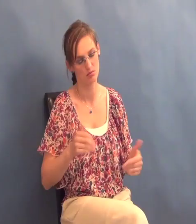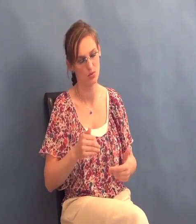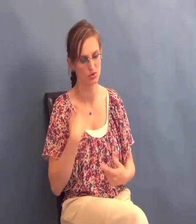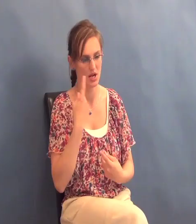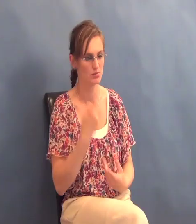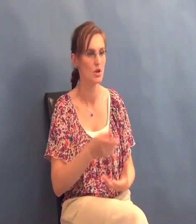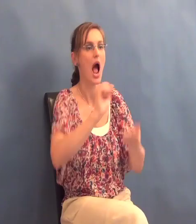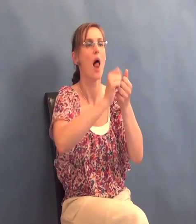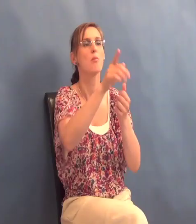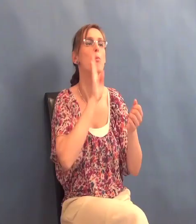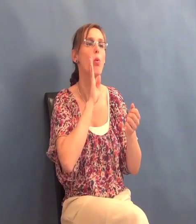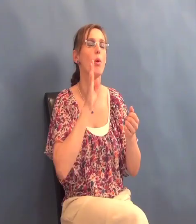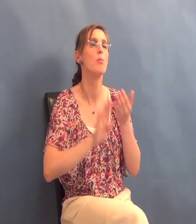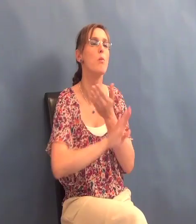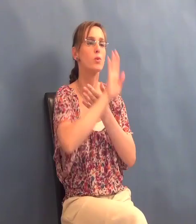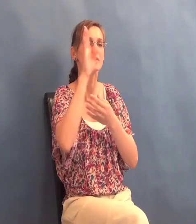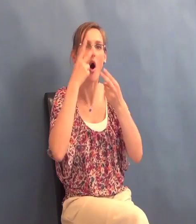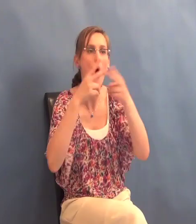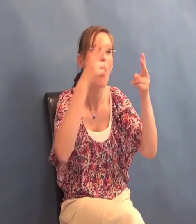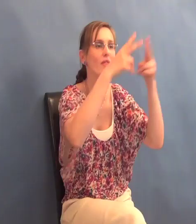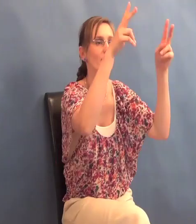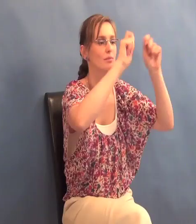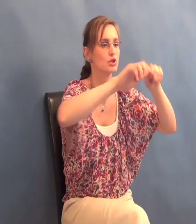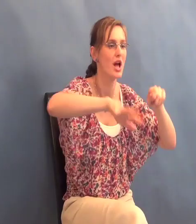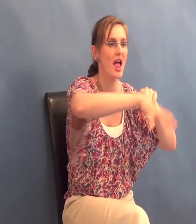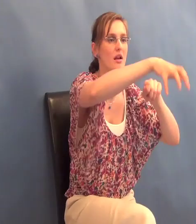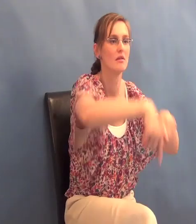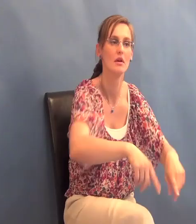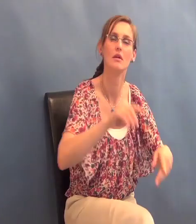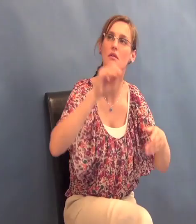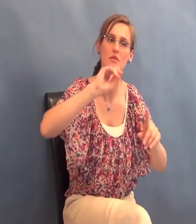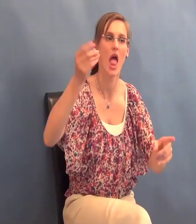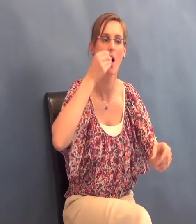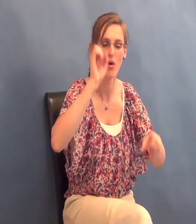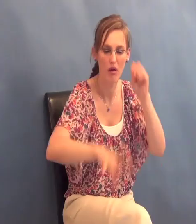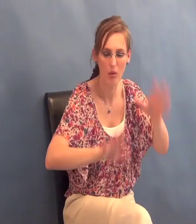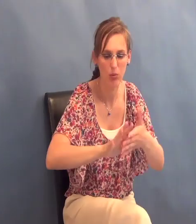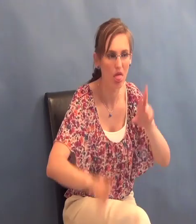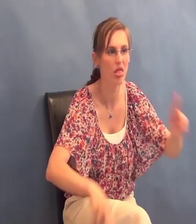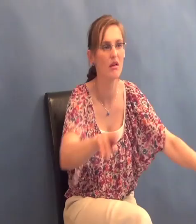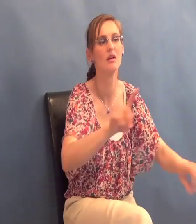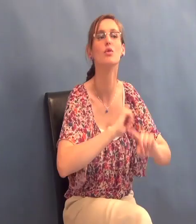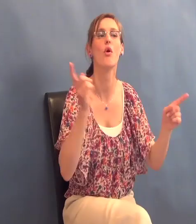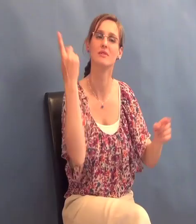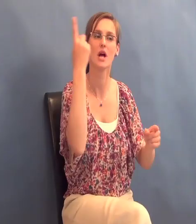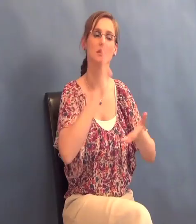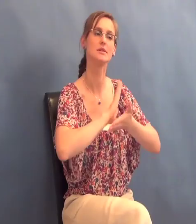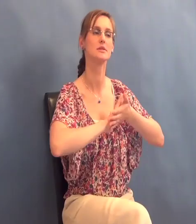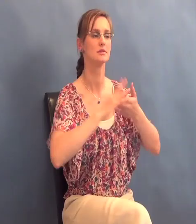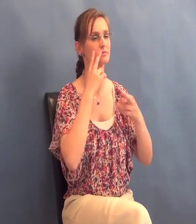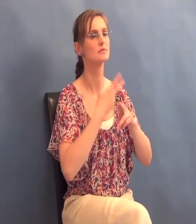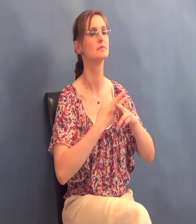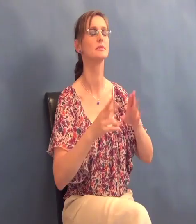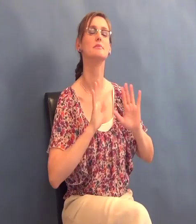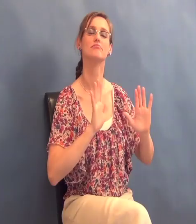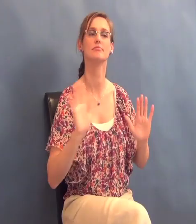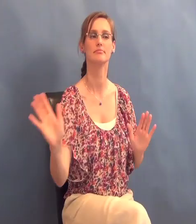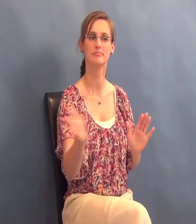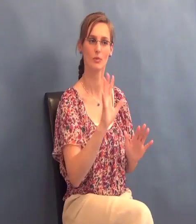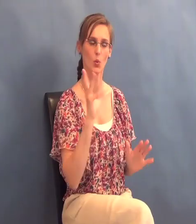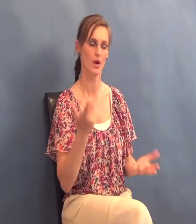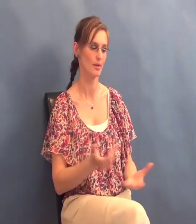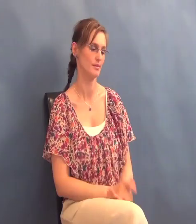Tak mi się wydaje... albo podobnie jak w muzeum, w trakcie zwiedzania, kiedy robisz przerwę, to nie można jeść i brudzić, nie wolno tego robić, zakaz jest po to, żeby było czysto i ładnie.